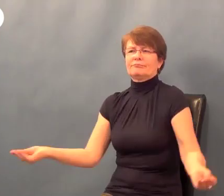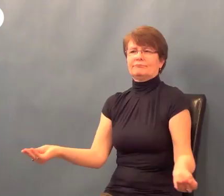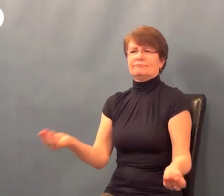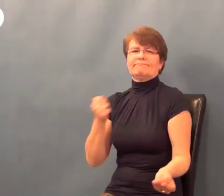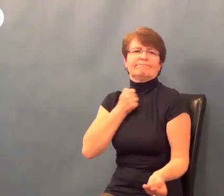Był smutny.